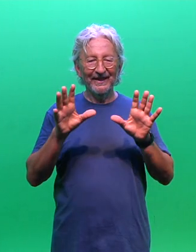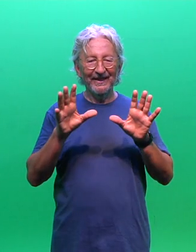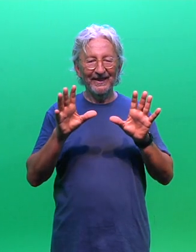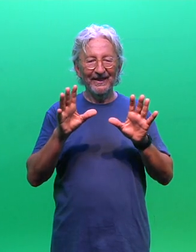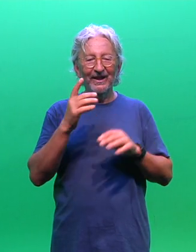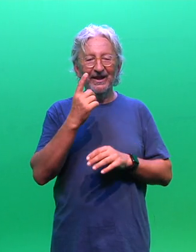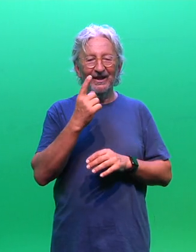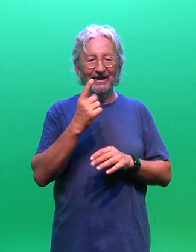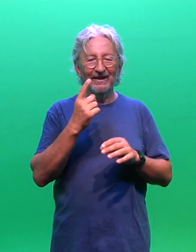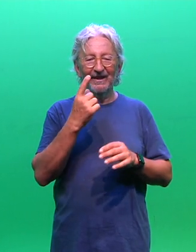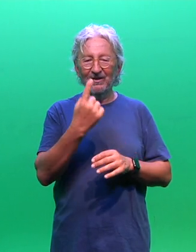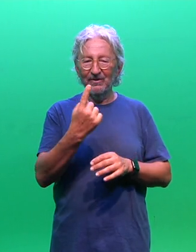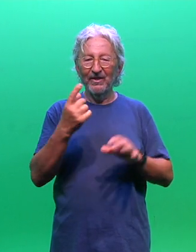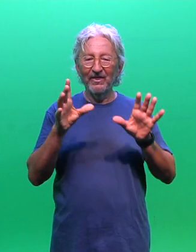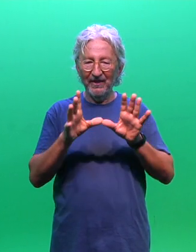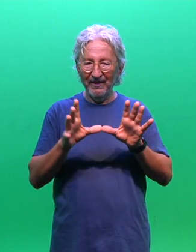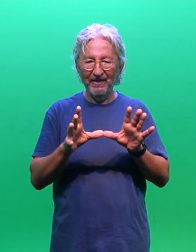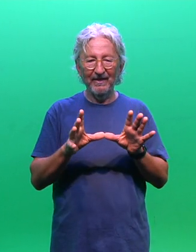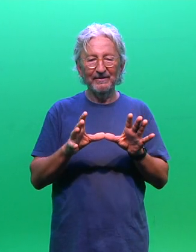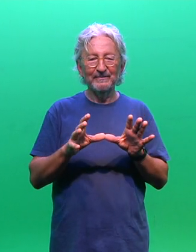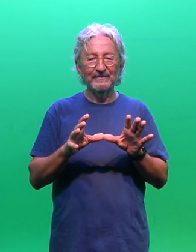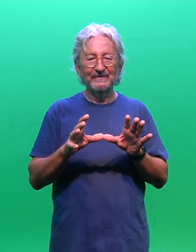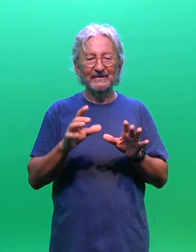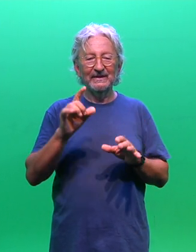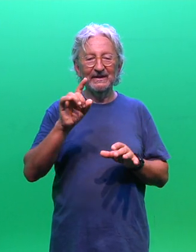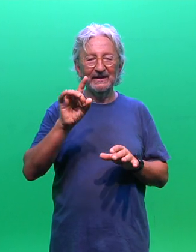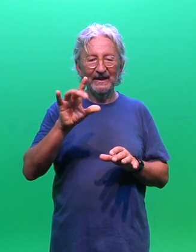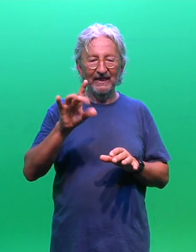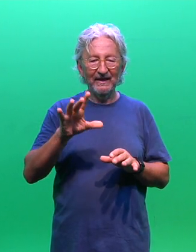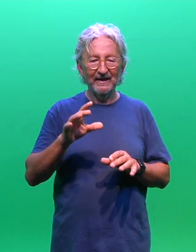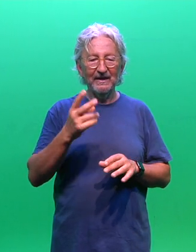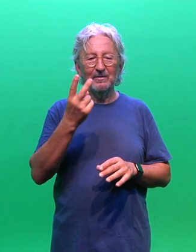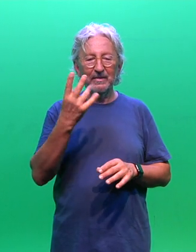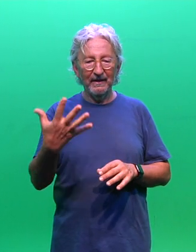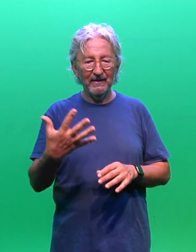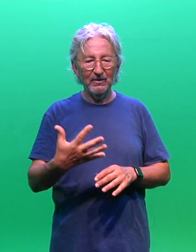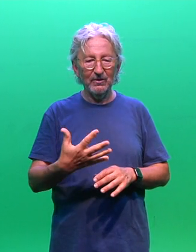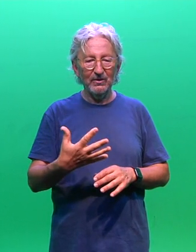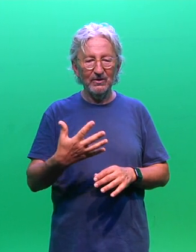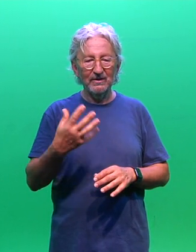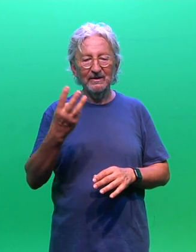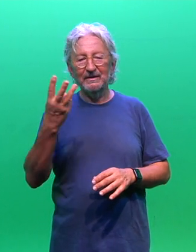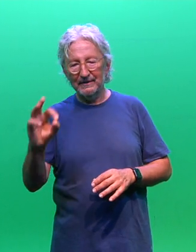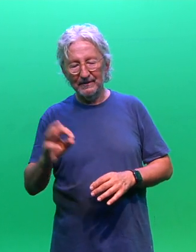Deu, u, u, deu, quinze, vint-i-cinc, trenta.